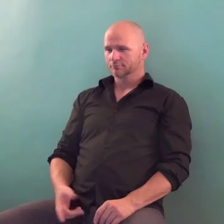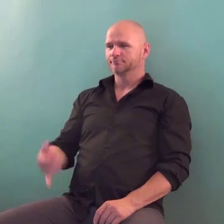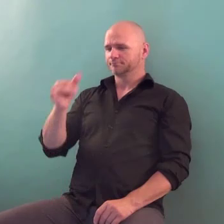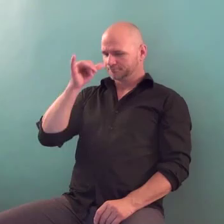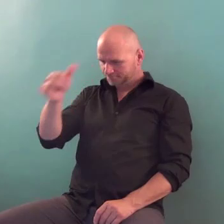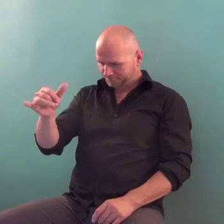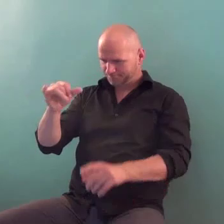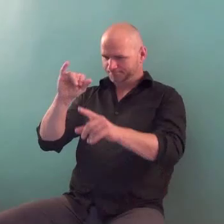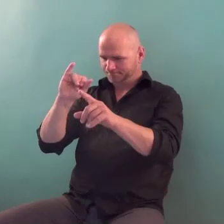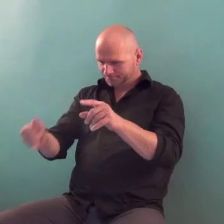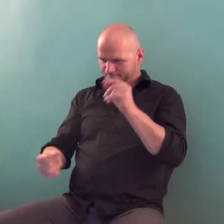Nie możesz.